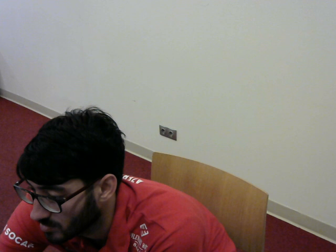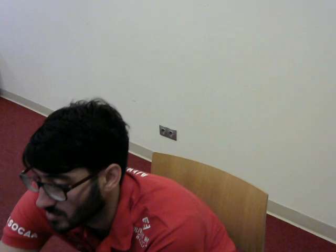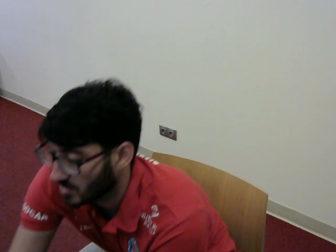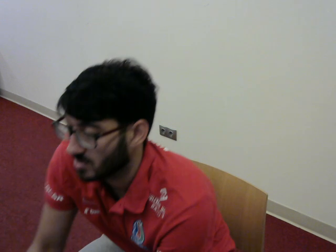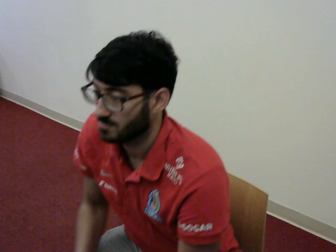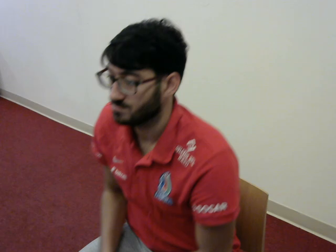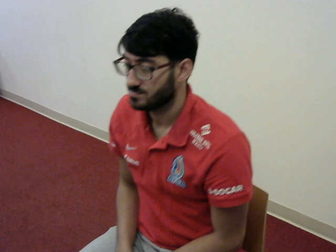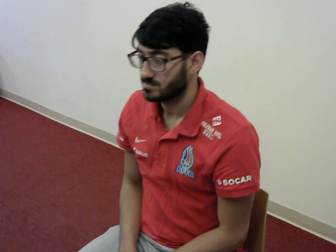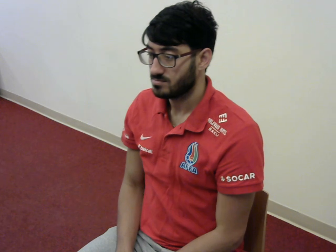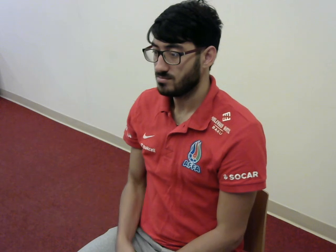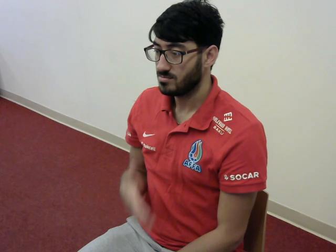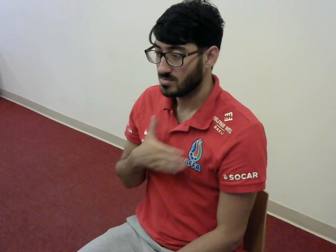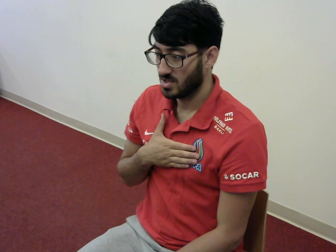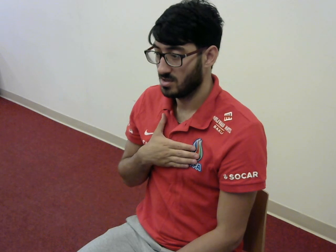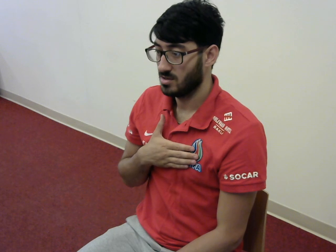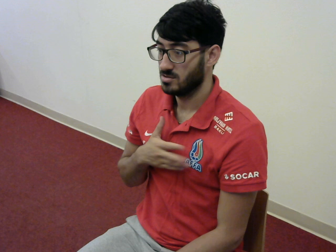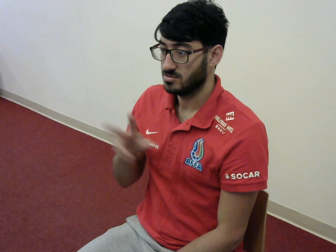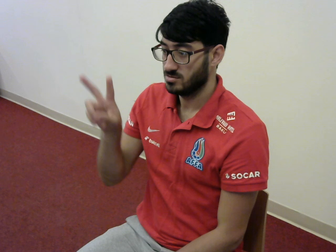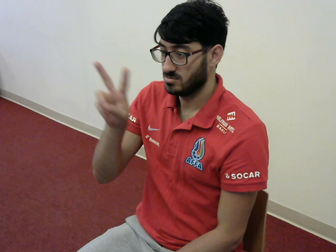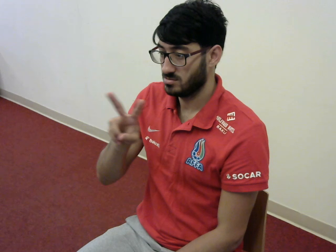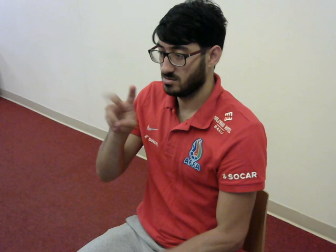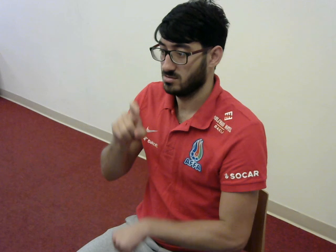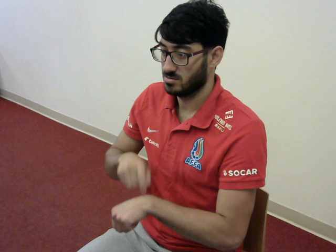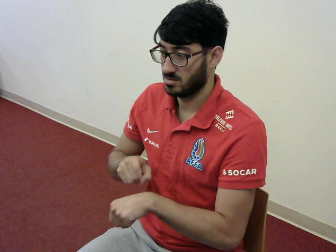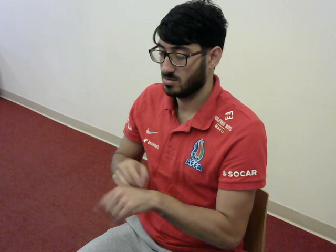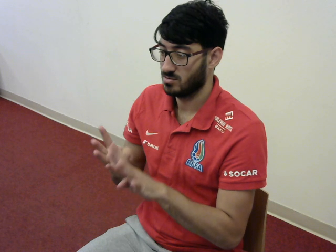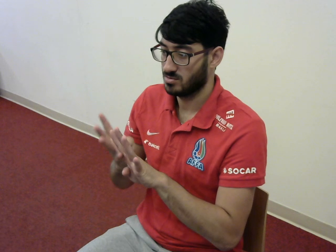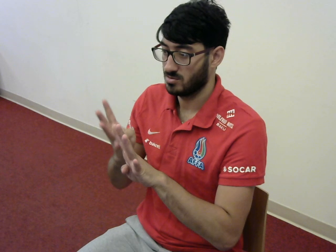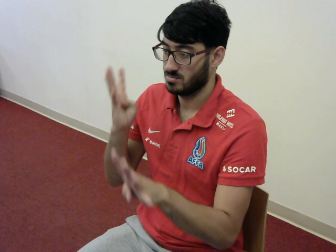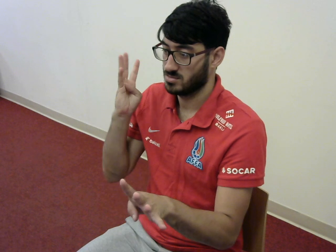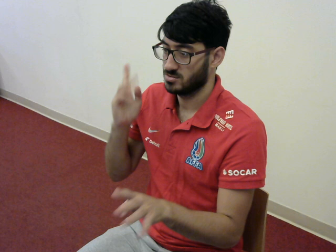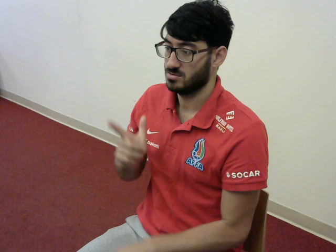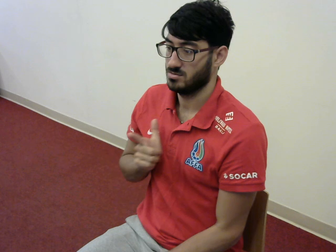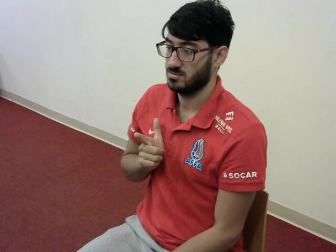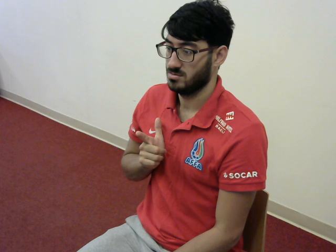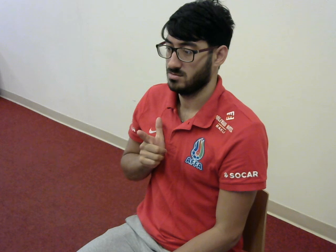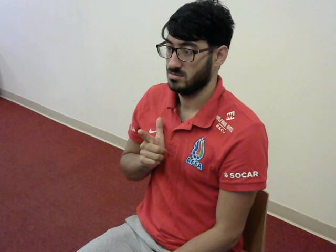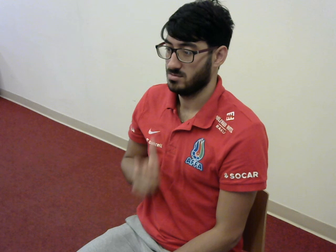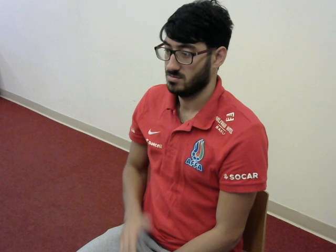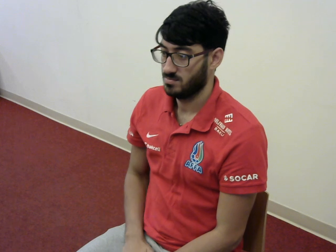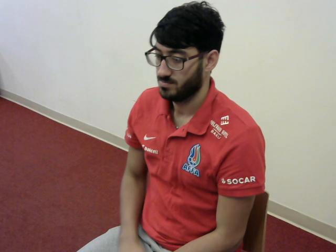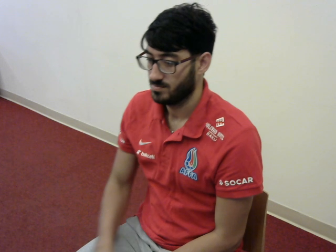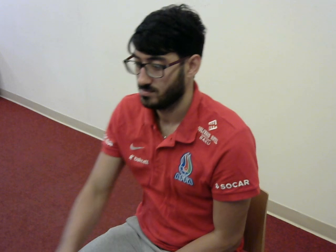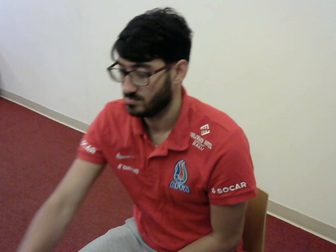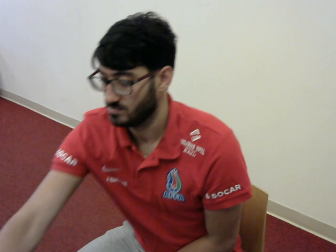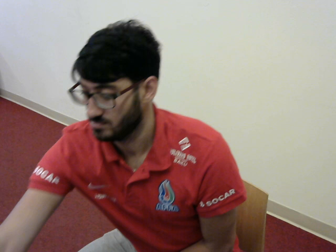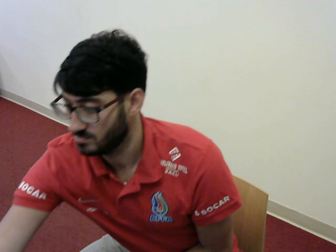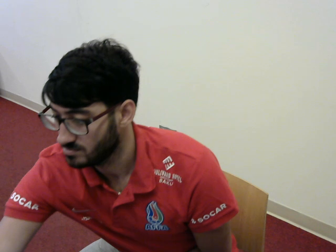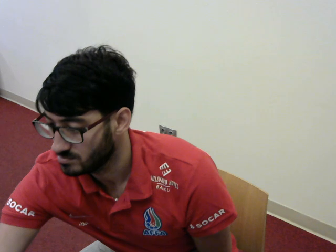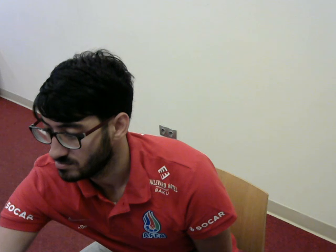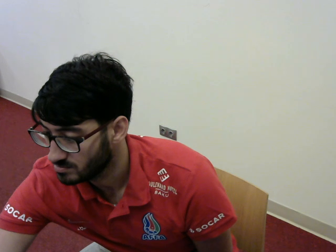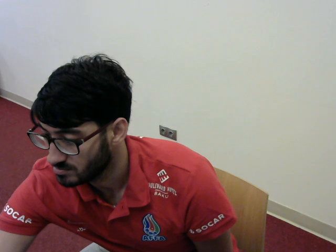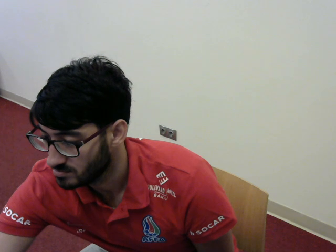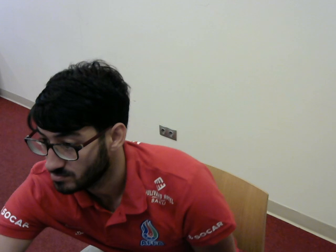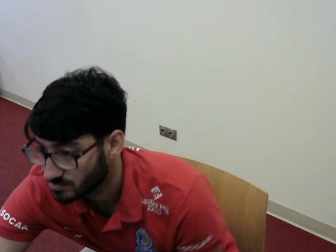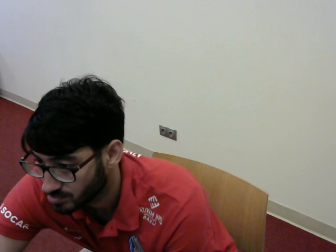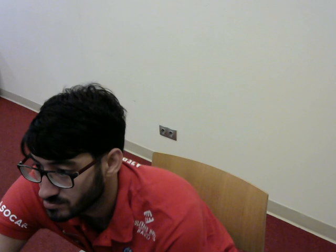Mən iki saatdır növbədə gözləyirəm